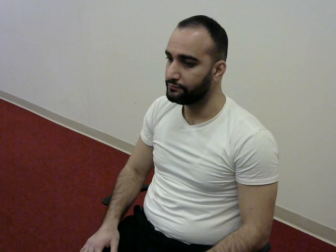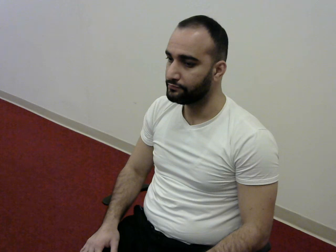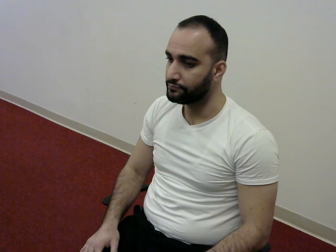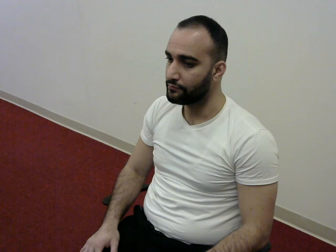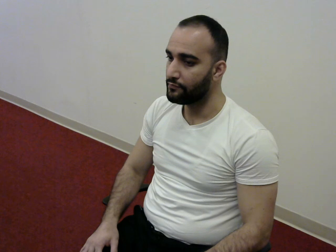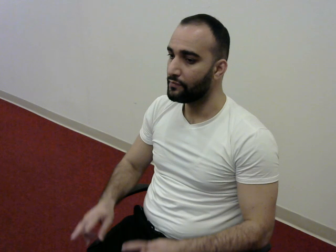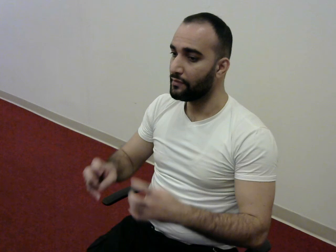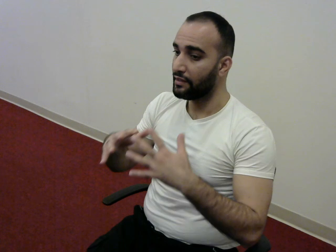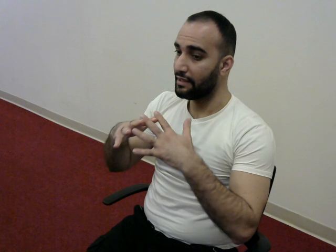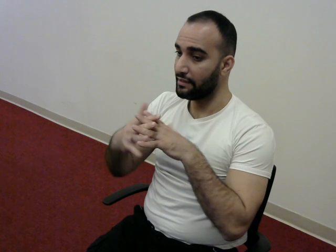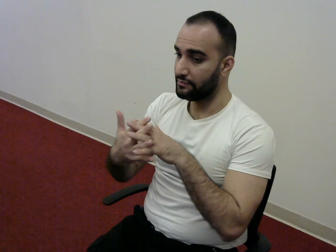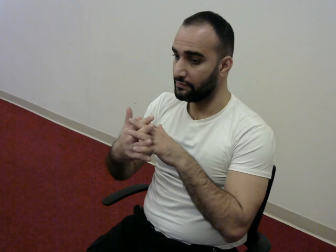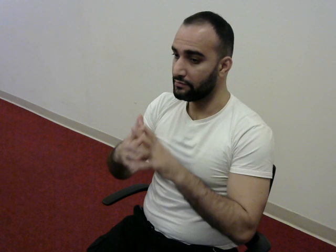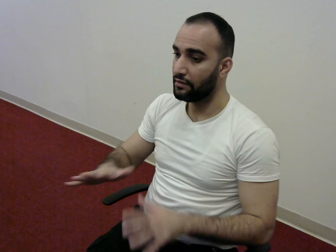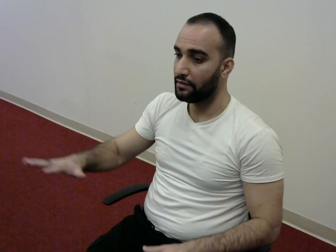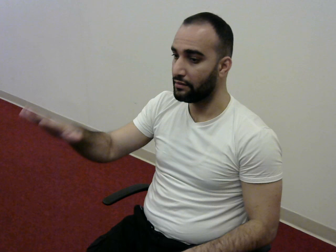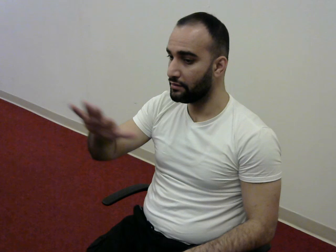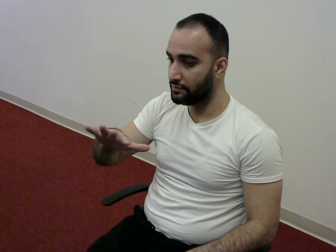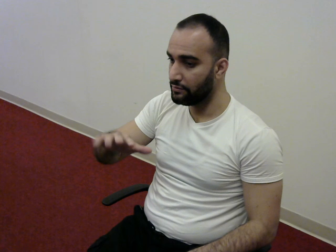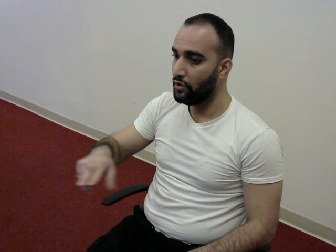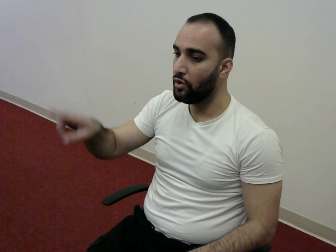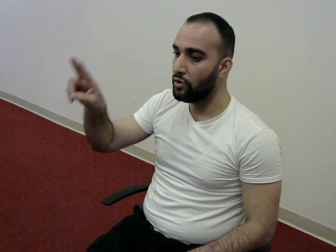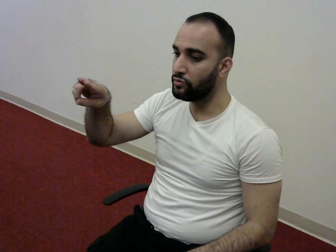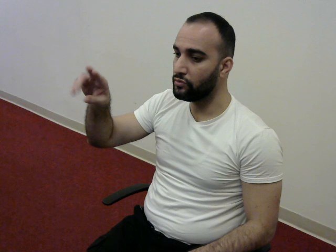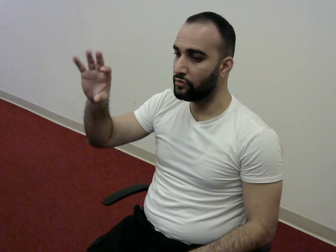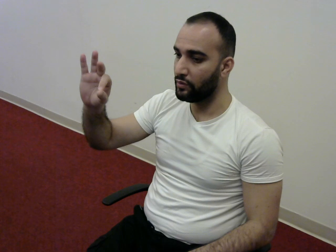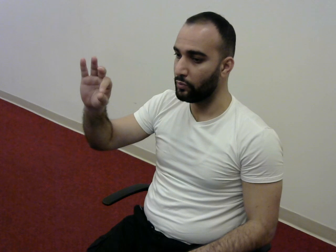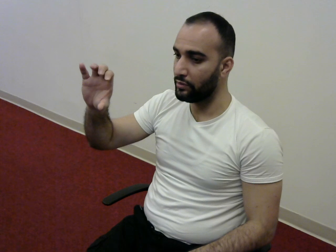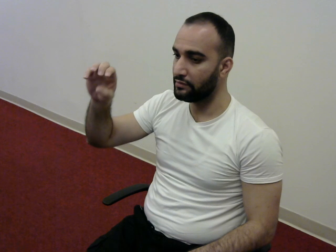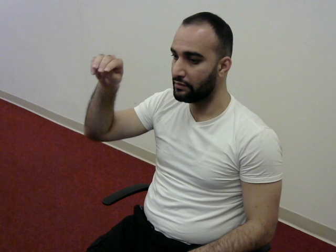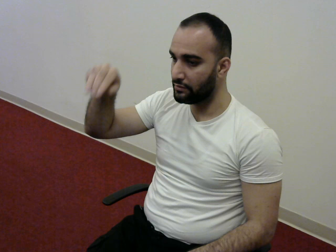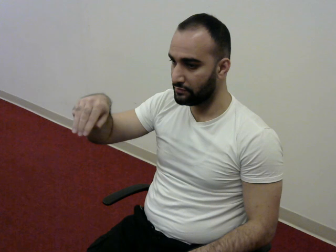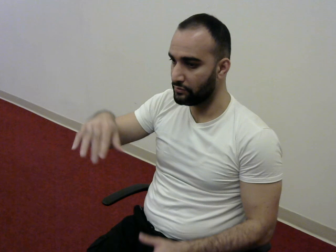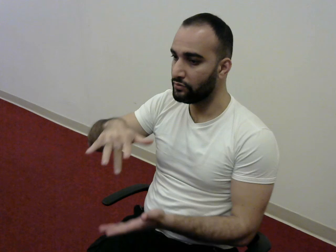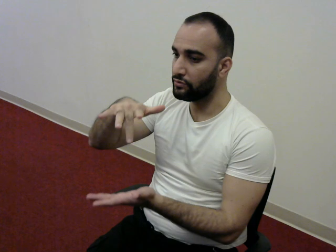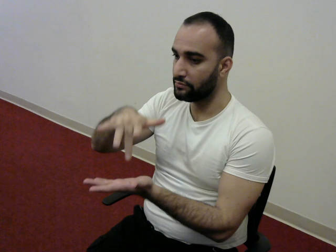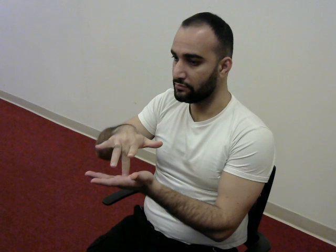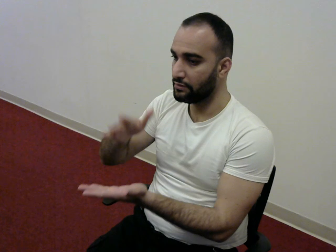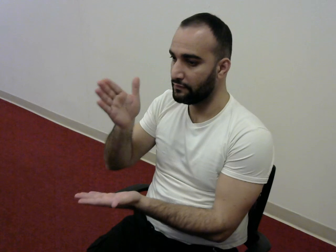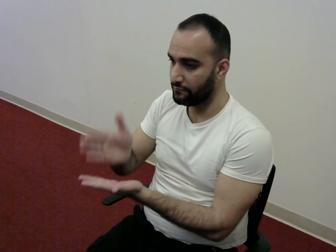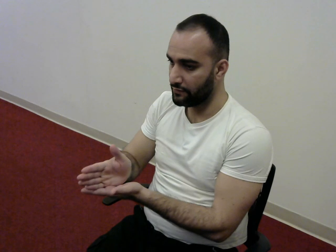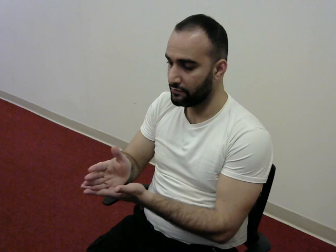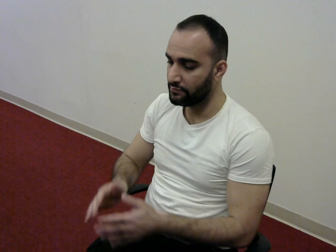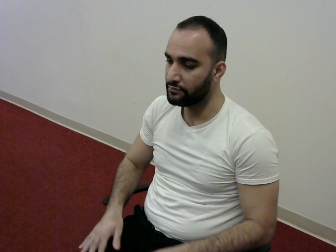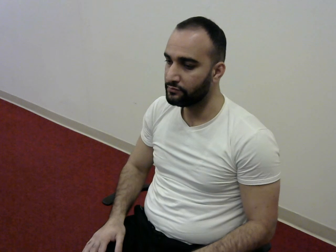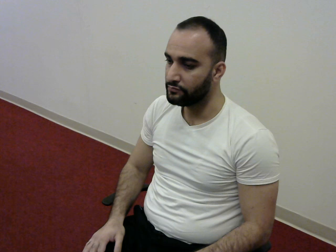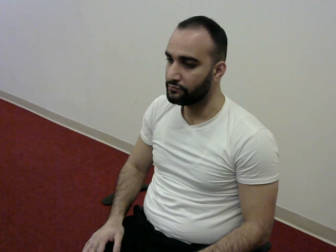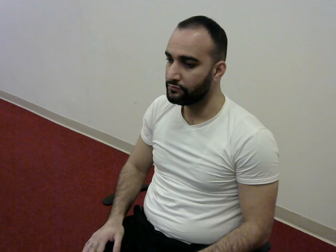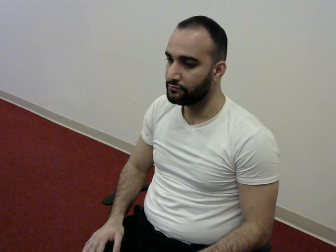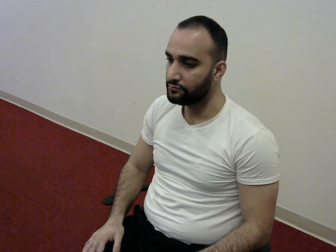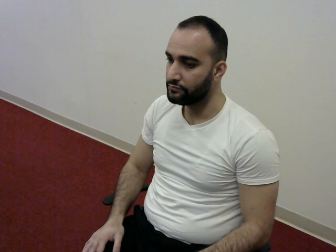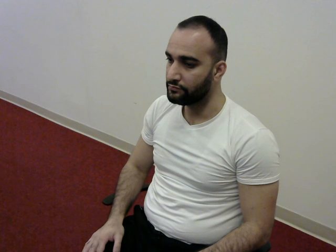Rayonlarda DOST Mərkəzləri varmı?